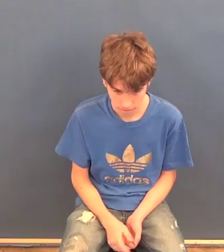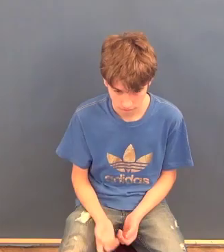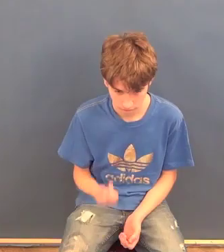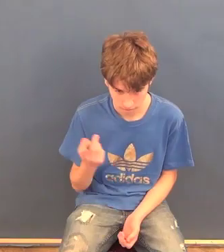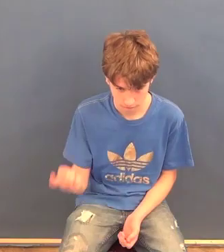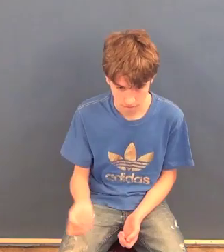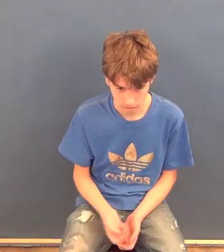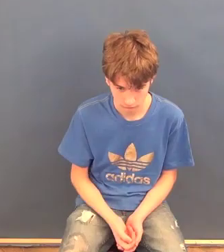Upadek.